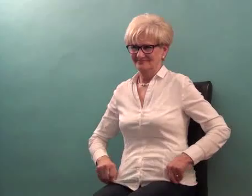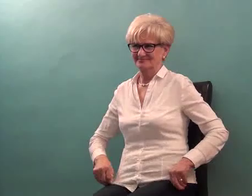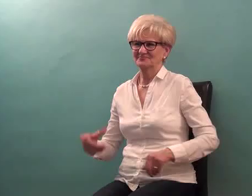Aha.